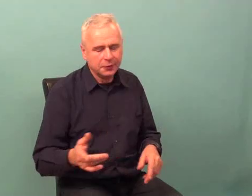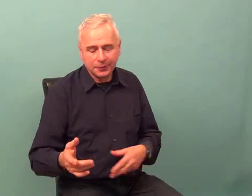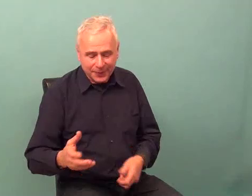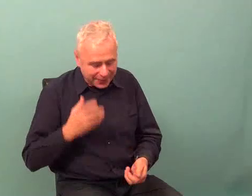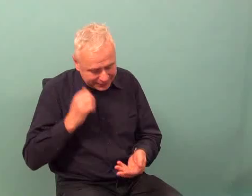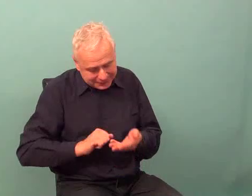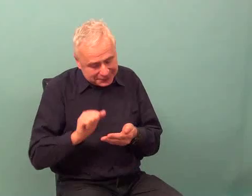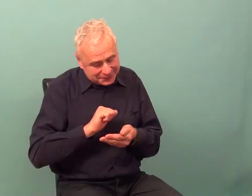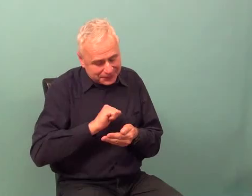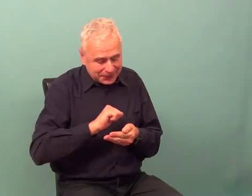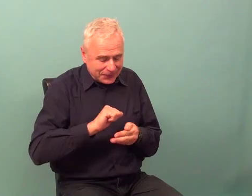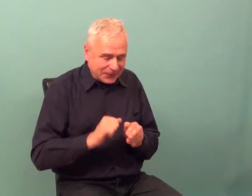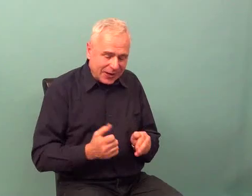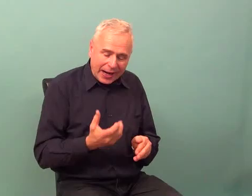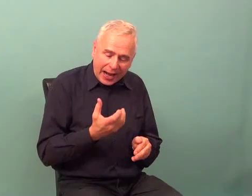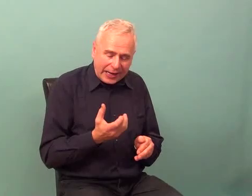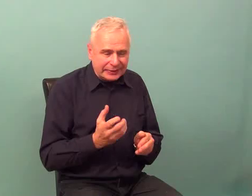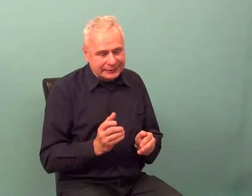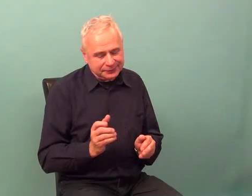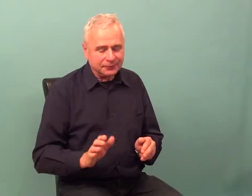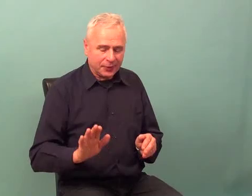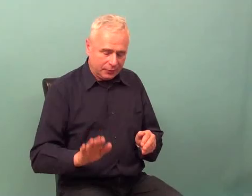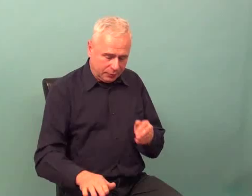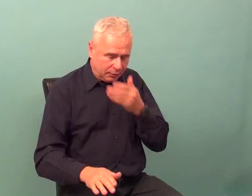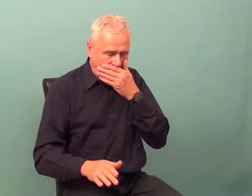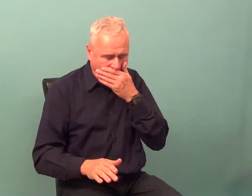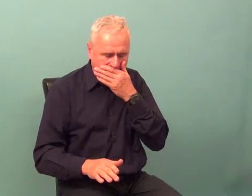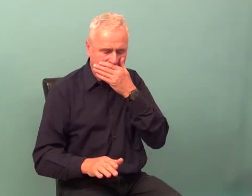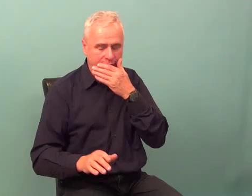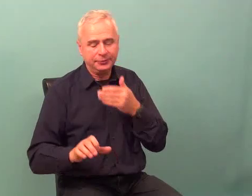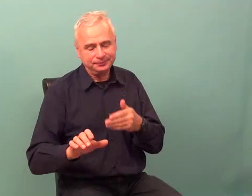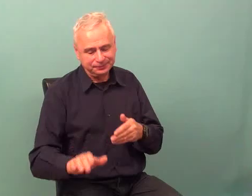Wyczyścił gruszkę chusteczką, pochuchał na nią i odłożył.